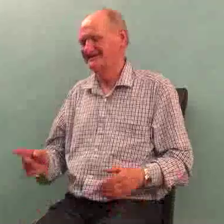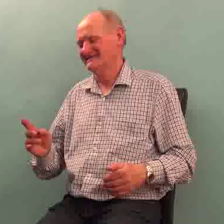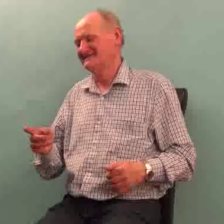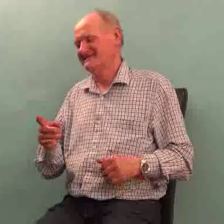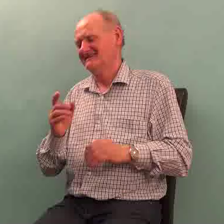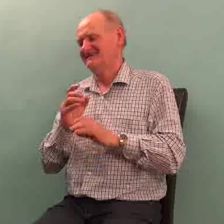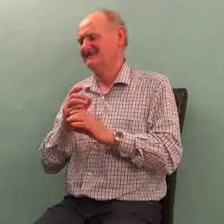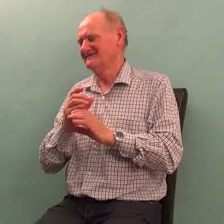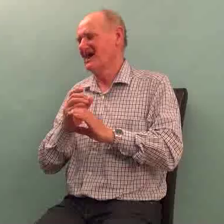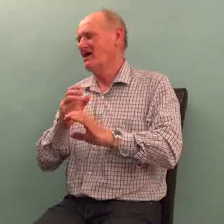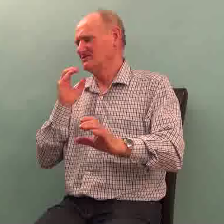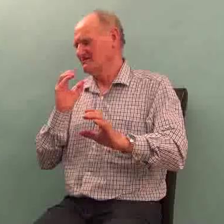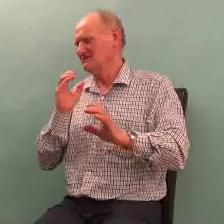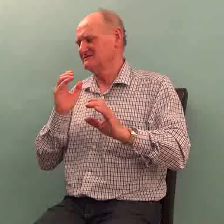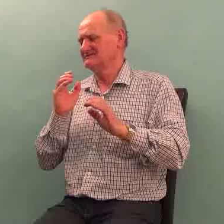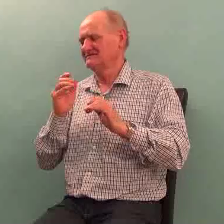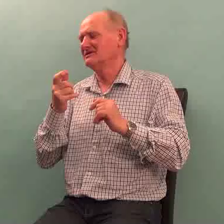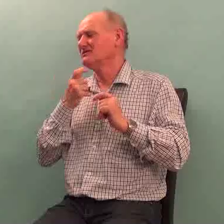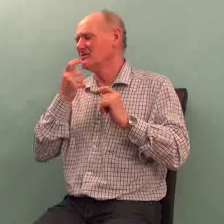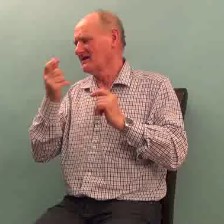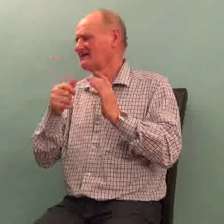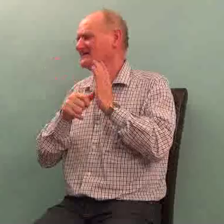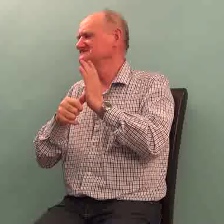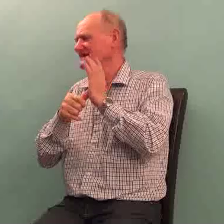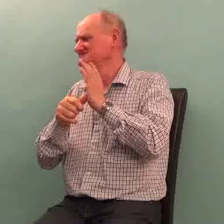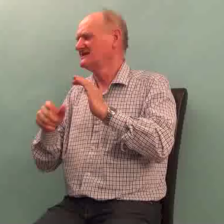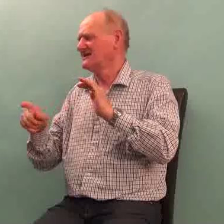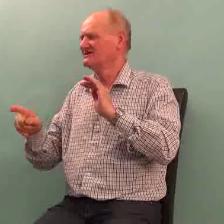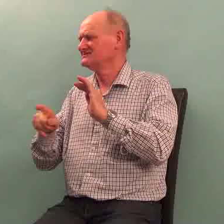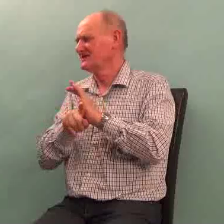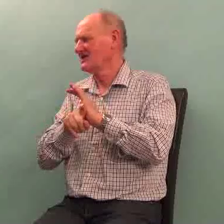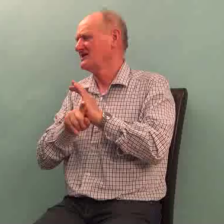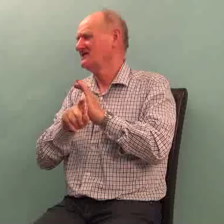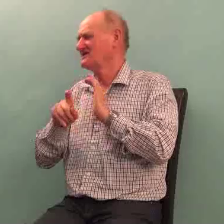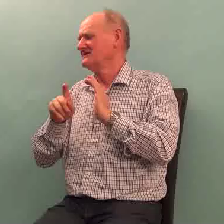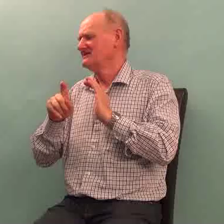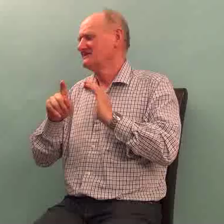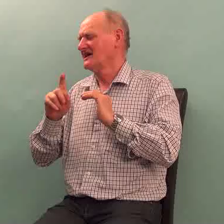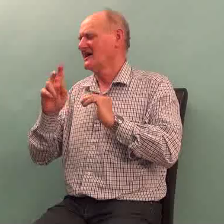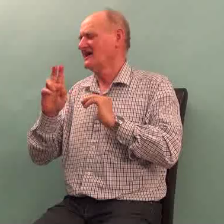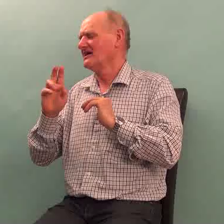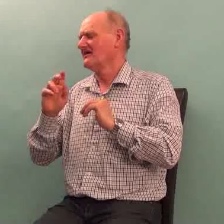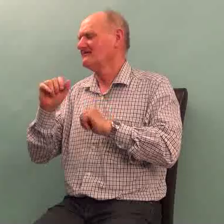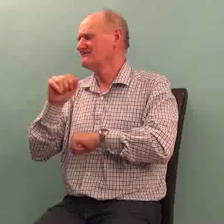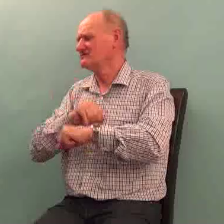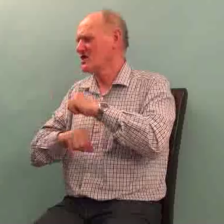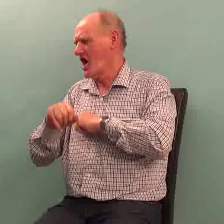Do autobusu zgłaszali się chętni na wycieczkę do Włoch.